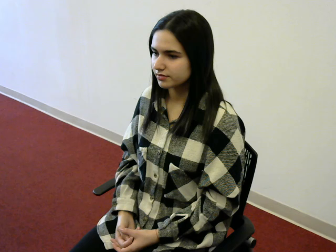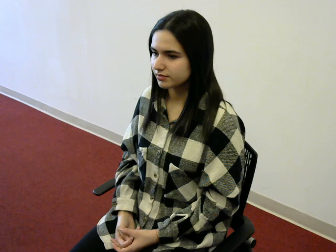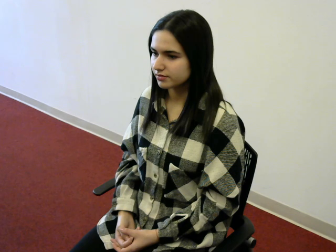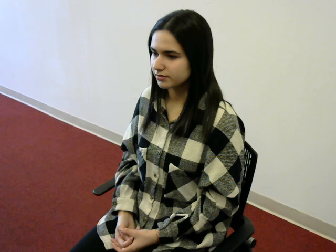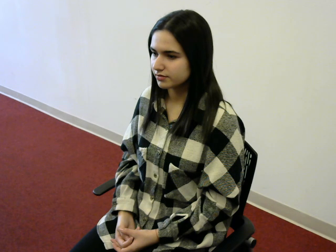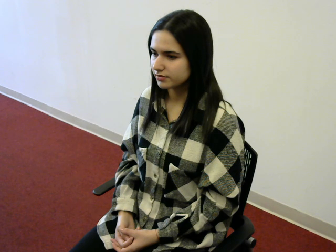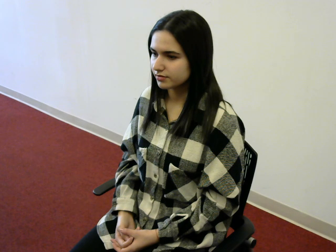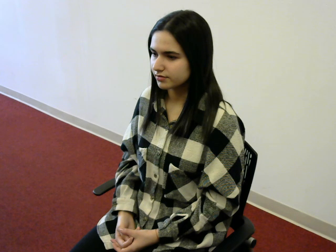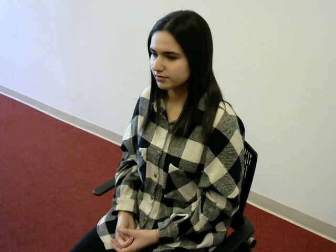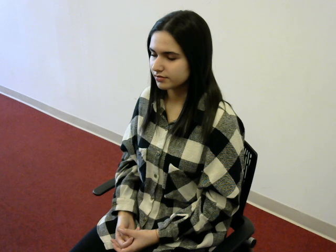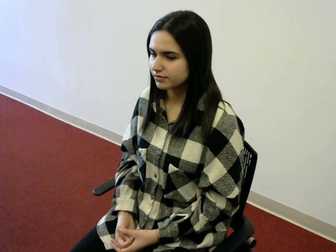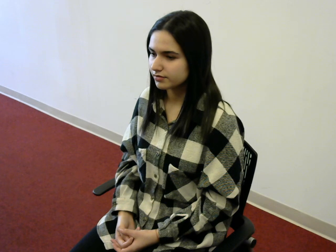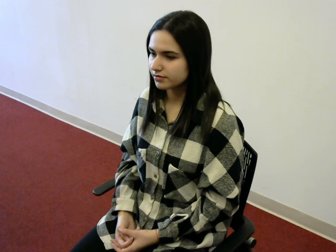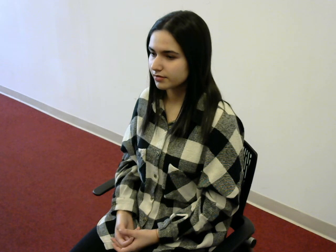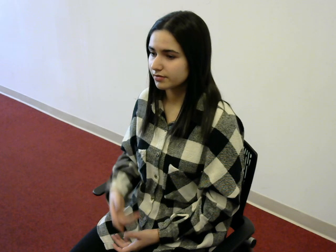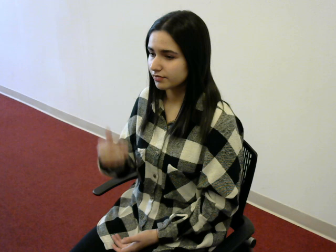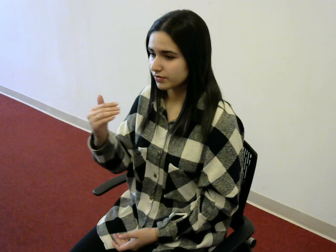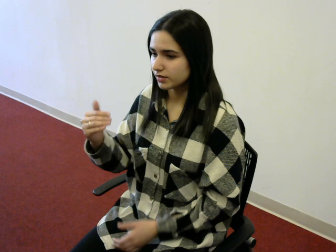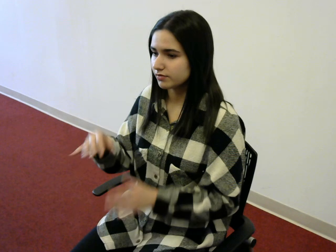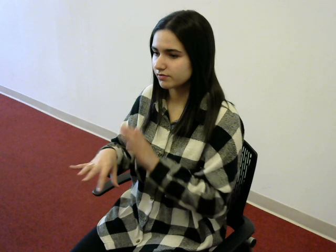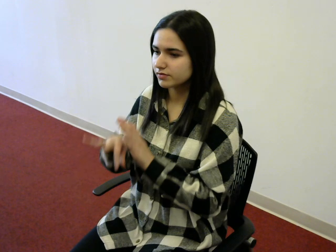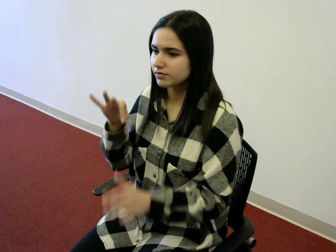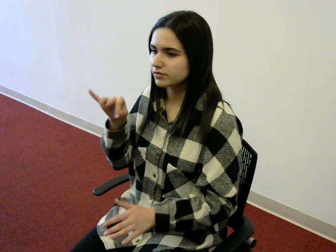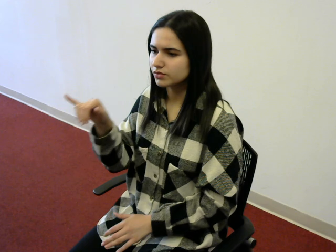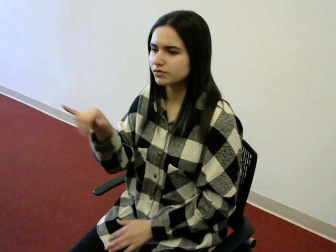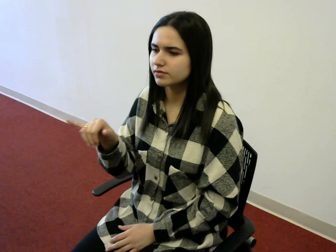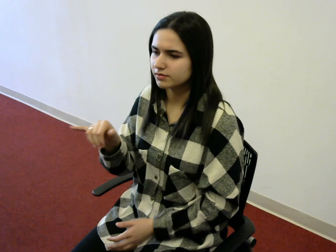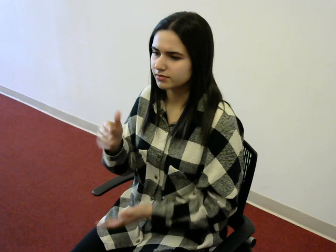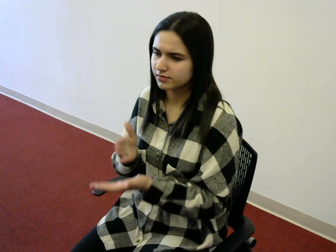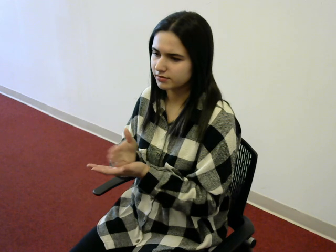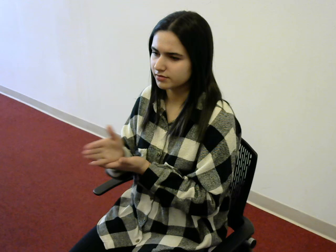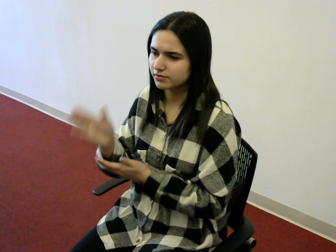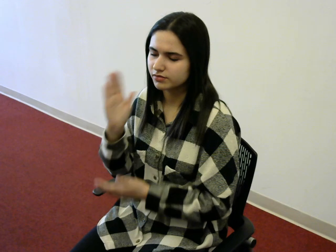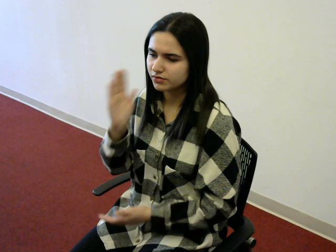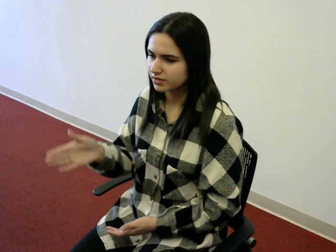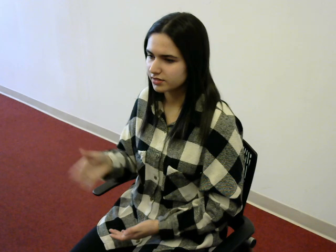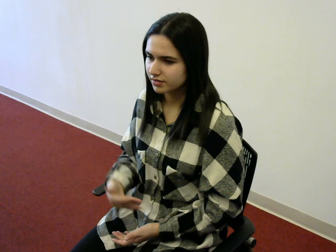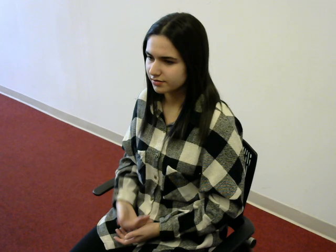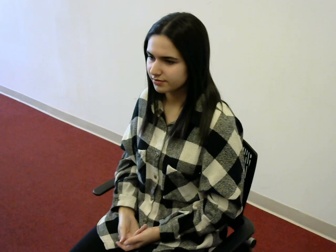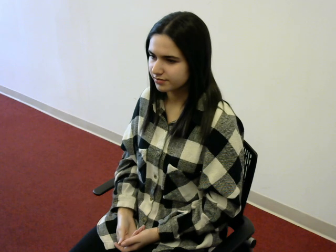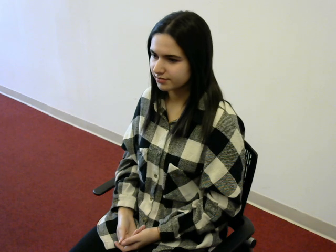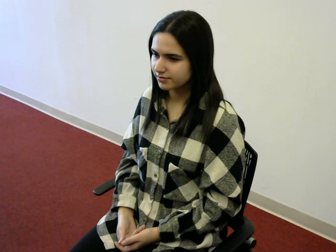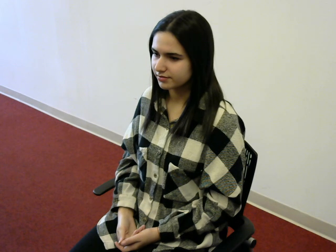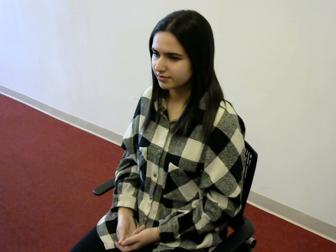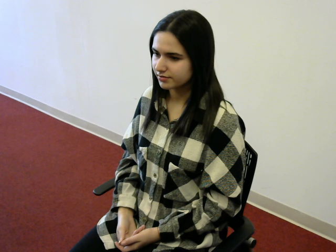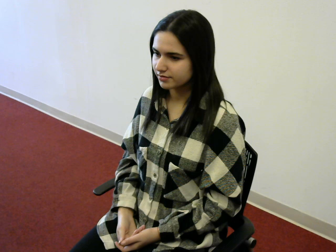Sizin seçiminiz hansı istiqamətdə olacaq?